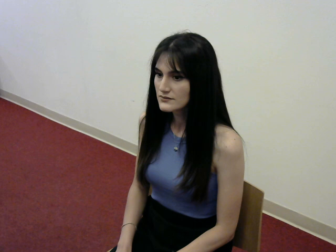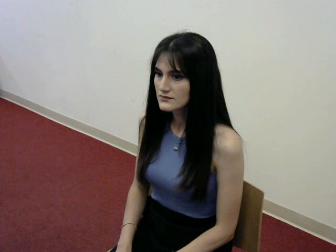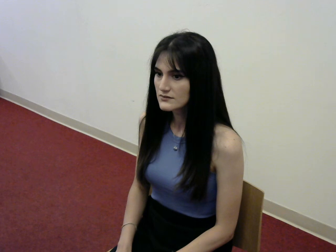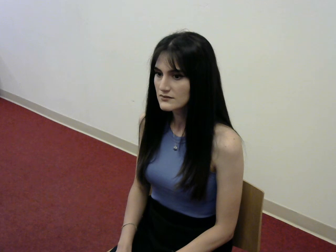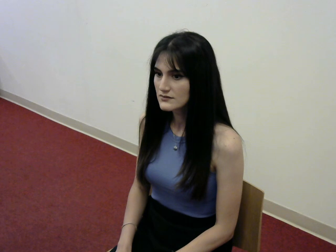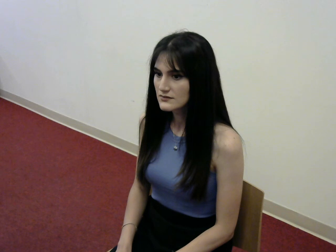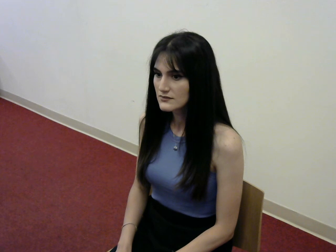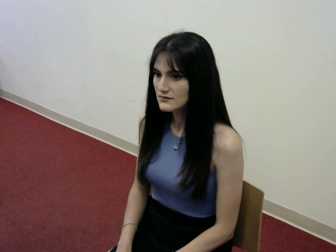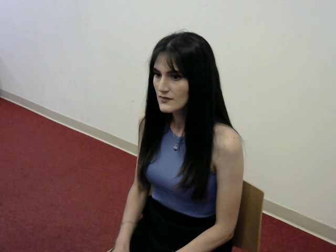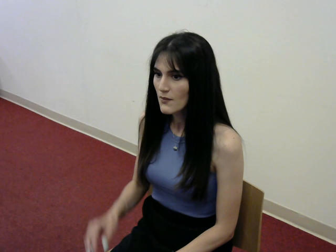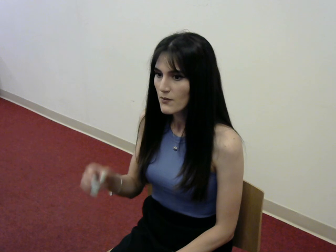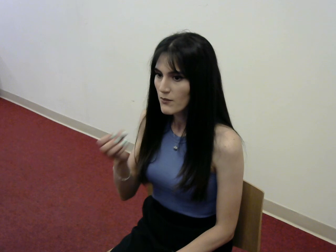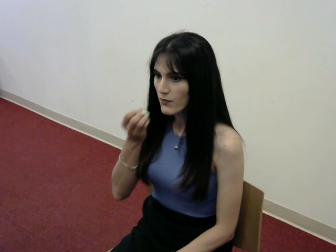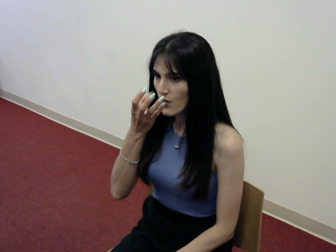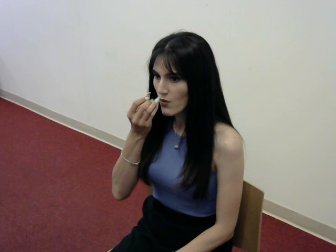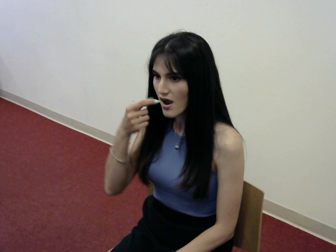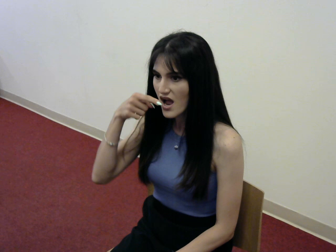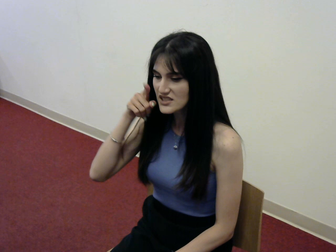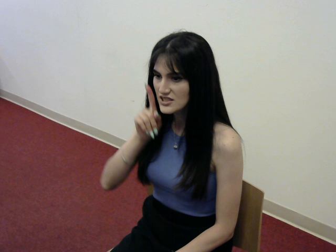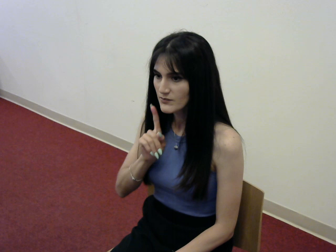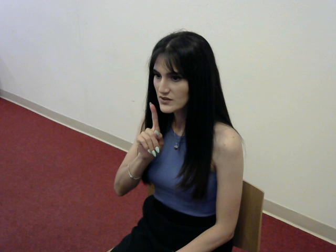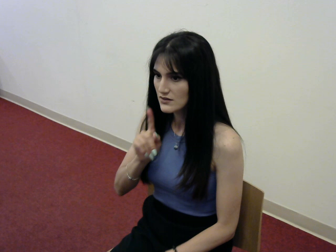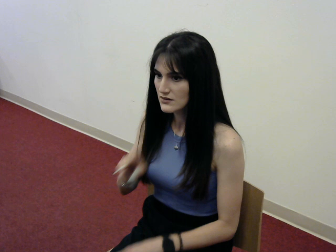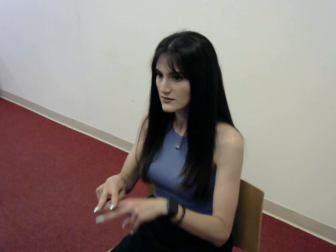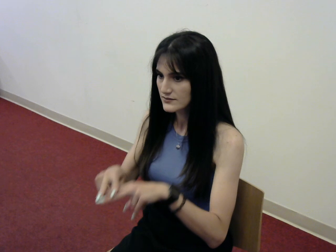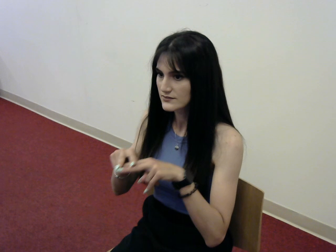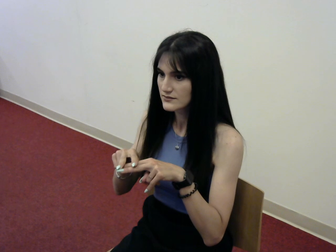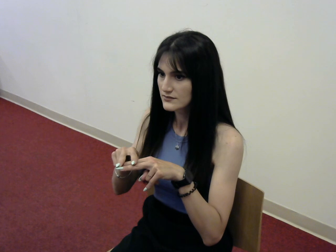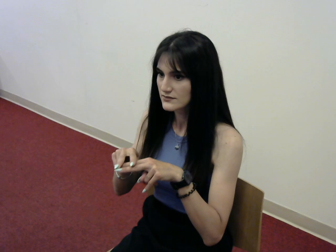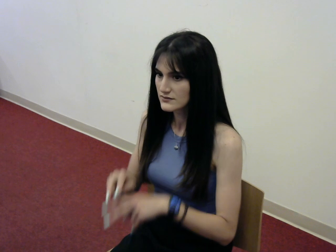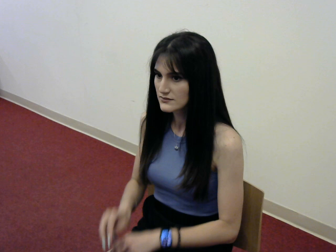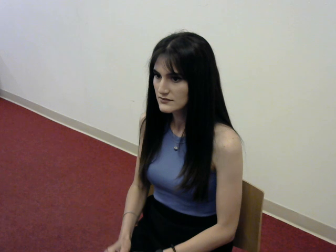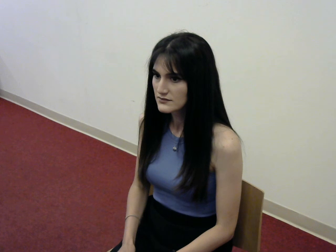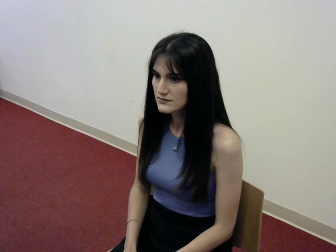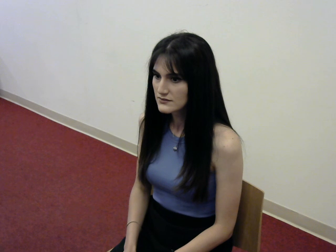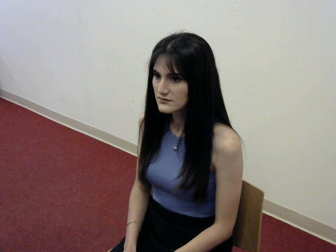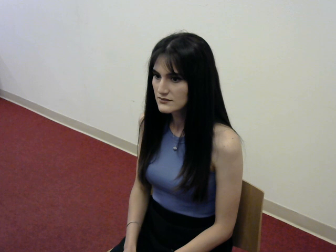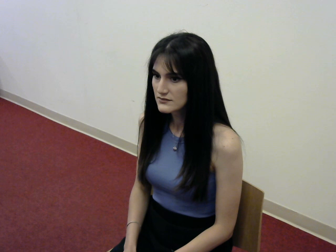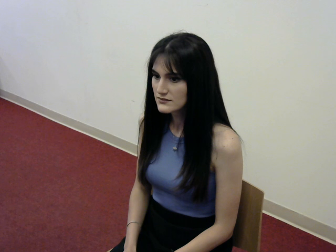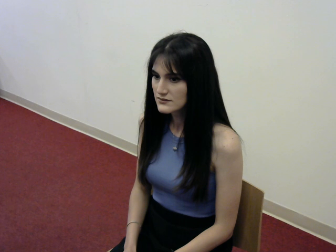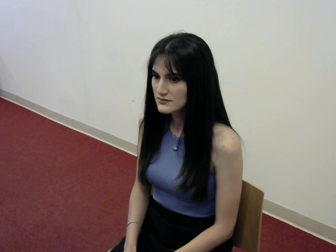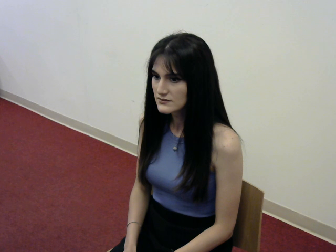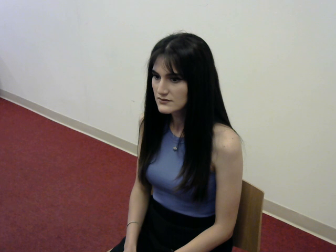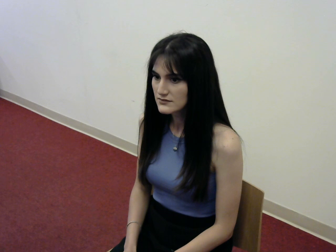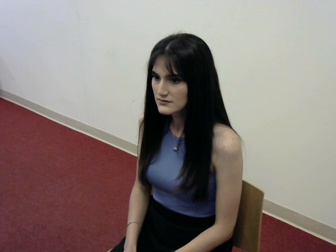Bakı Azərbaycanın paytaxtıdır